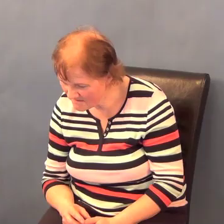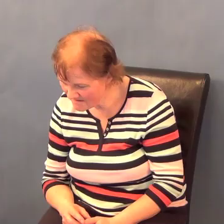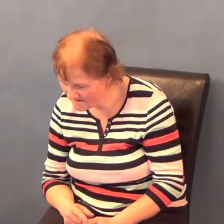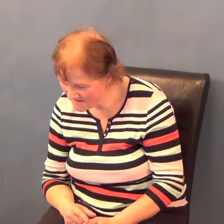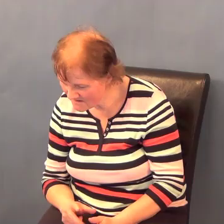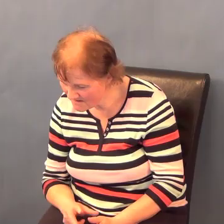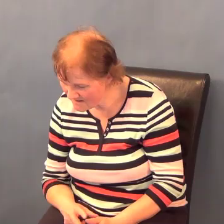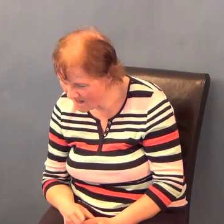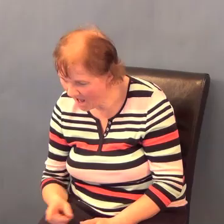Dwadzieścia osiem.